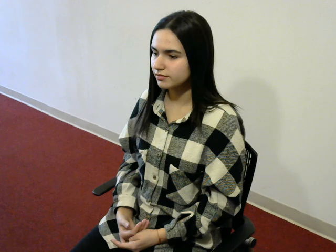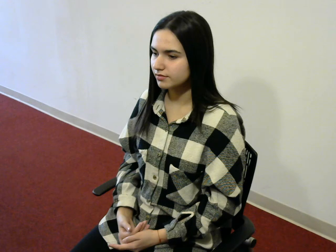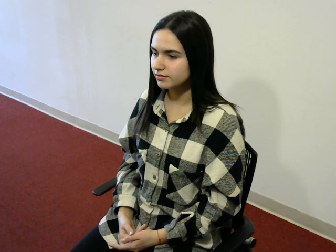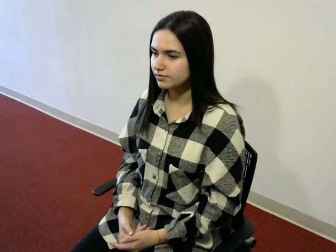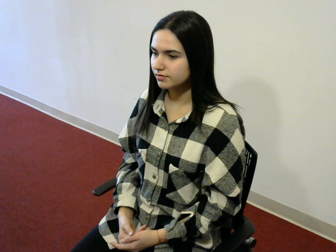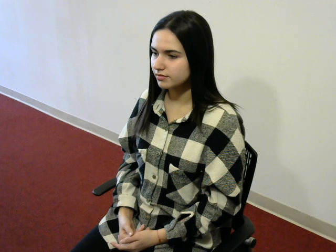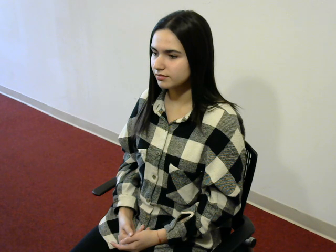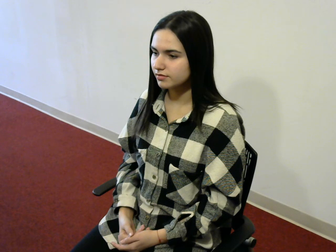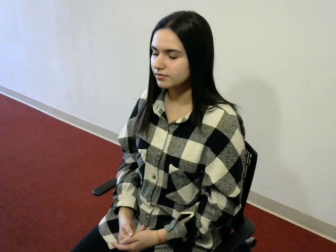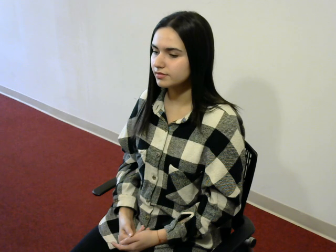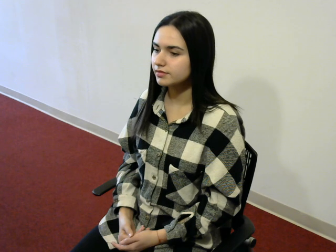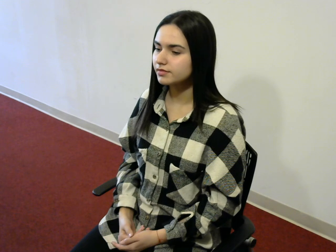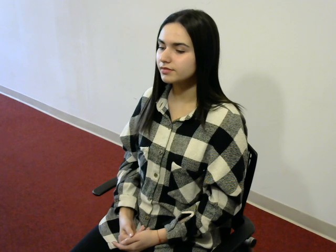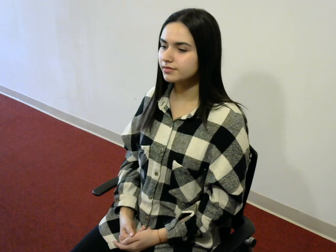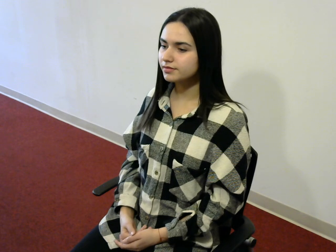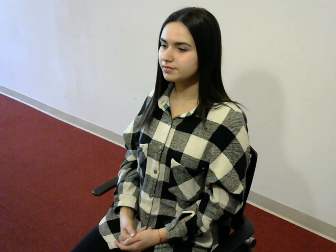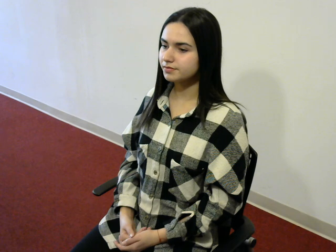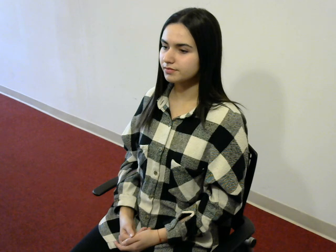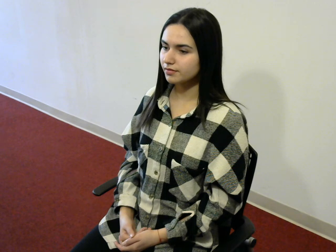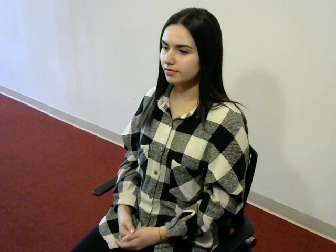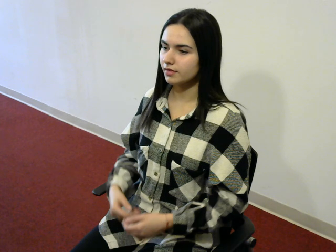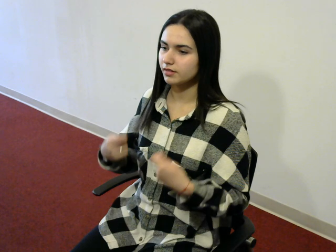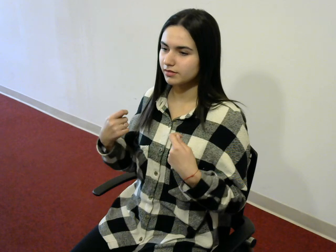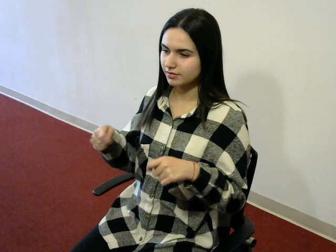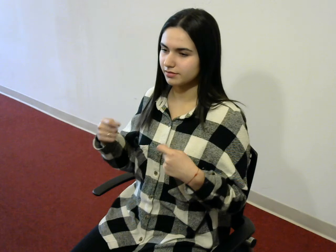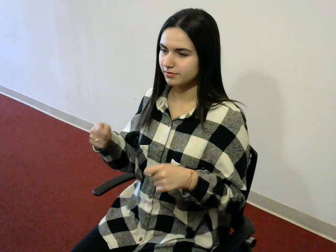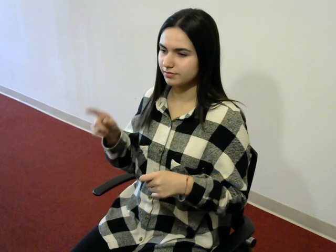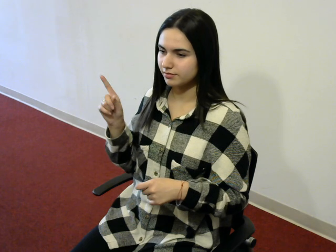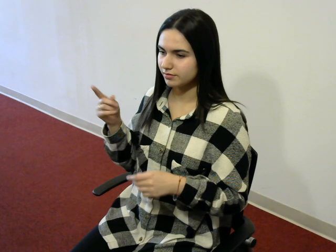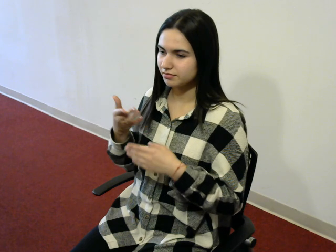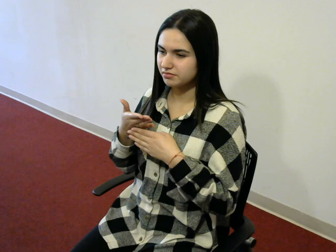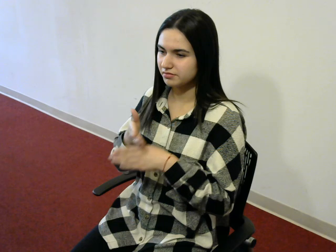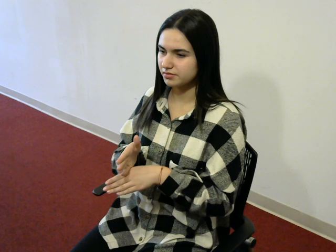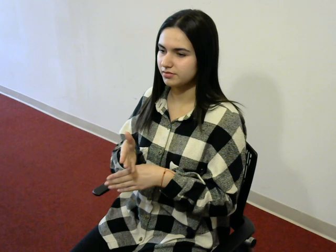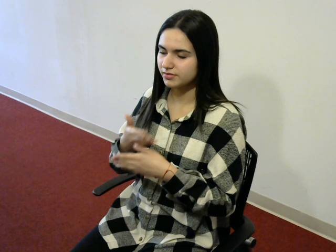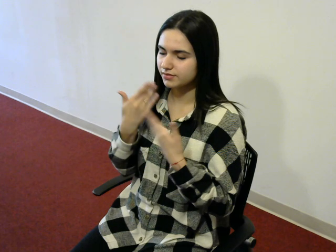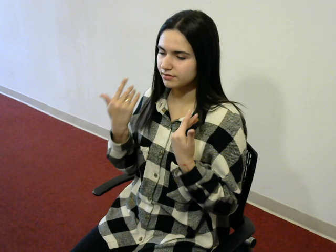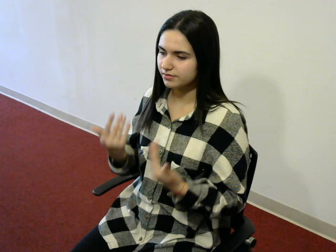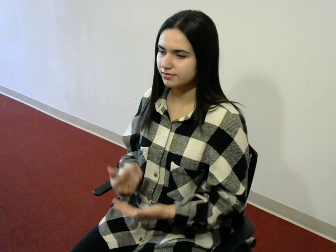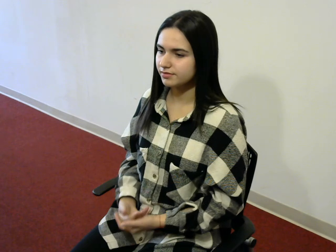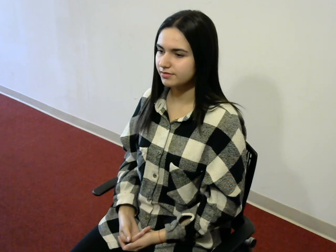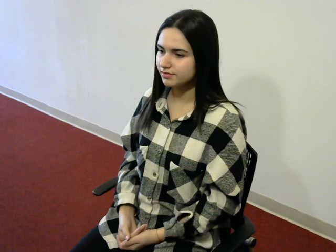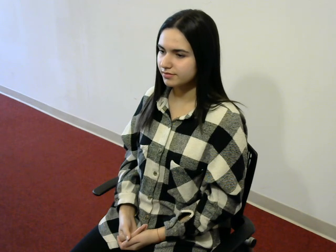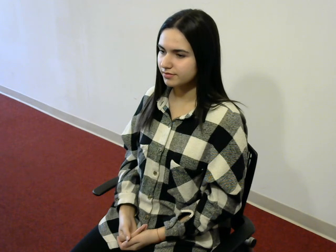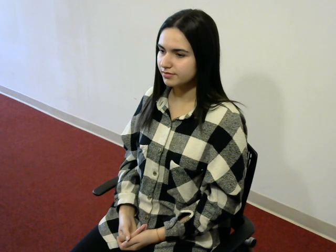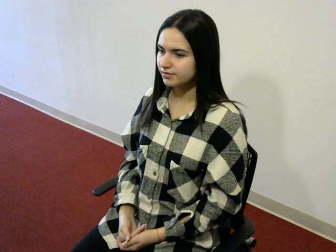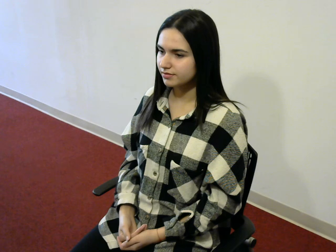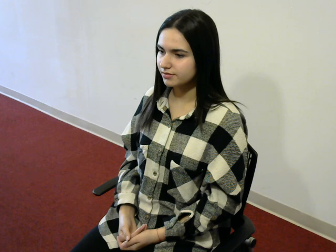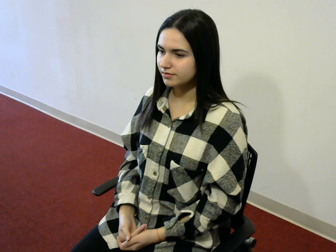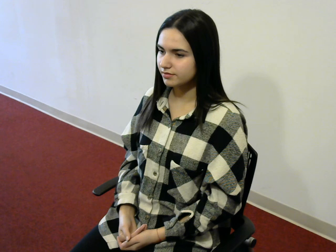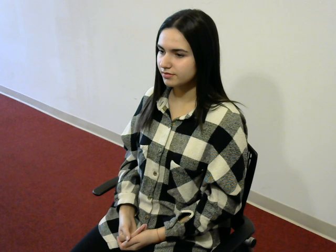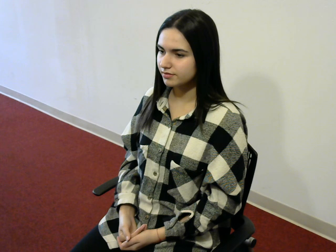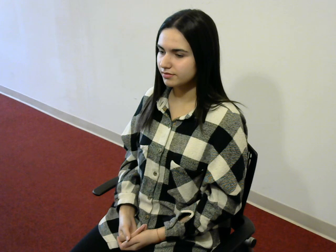Satıcının xırdası yox idi